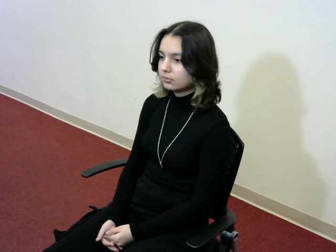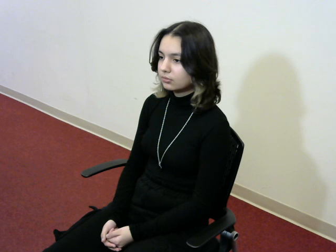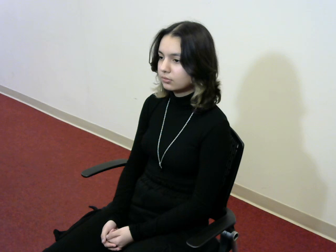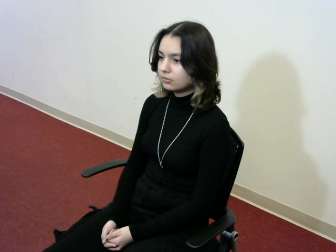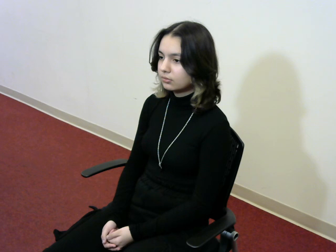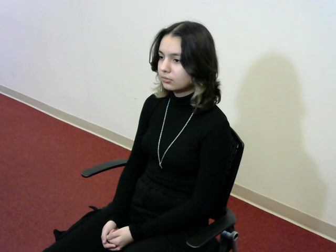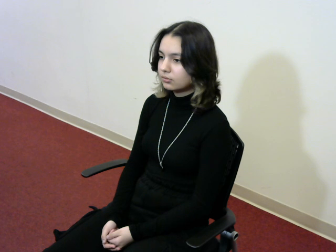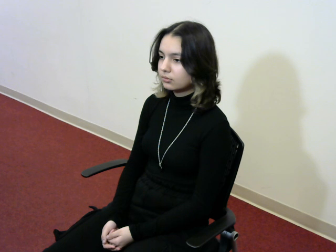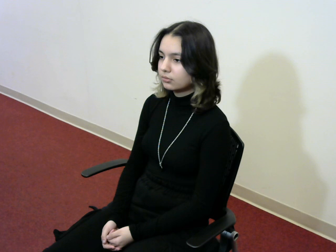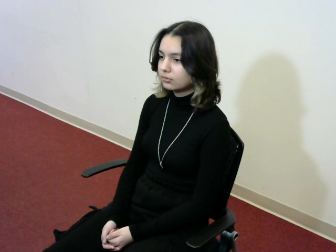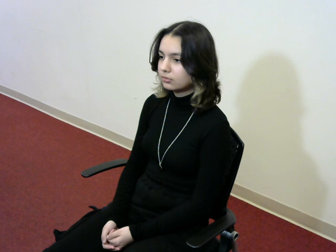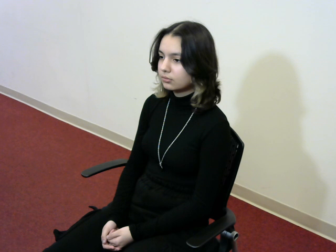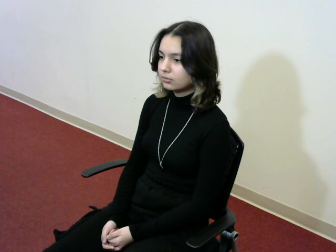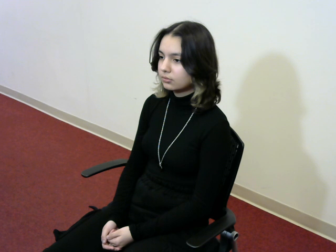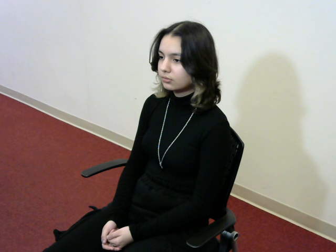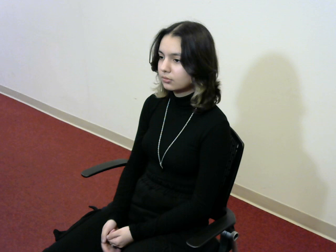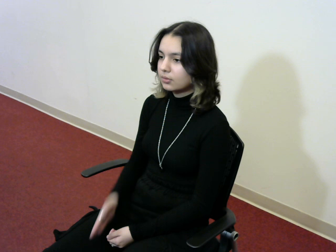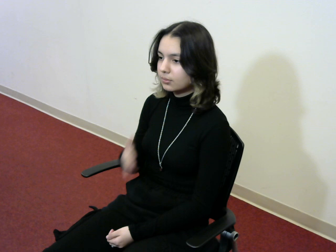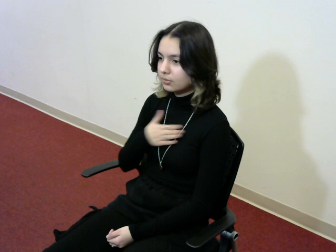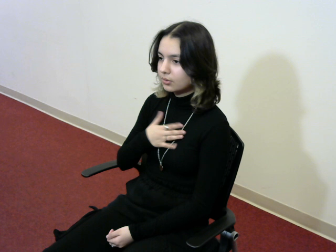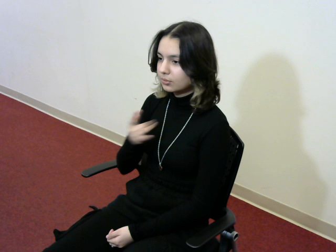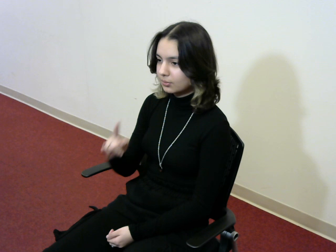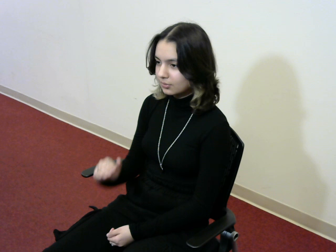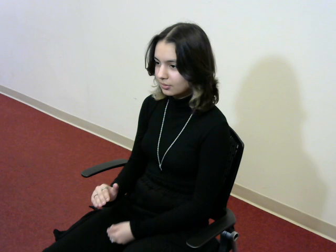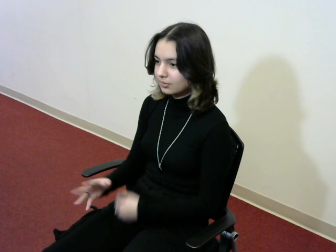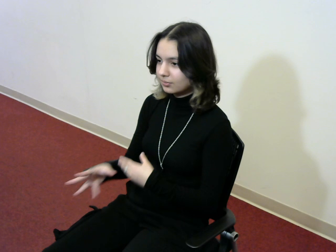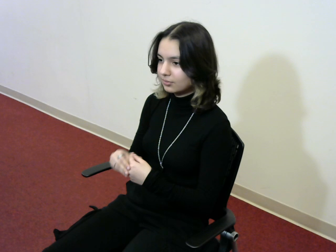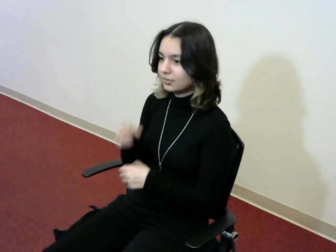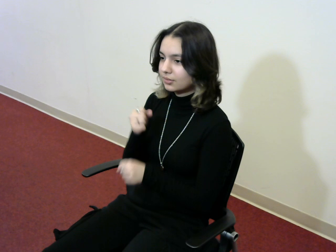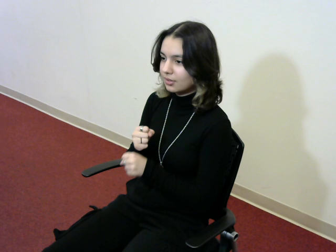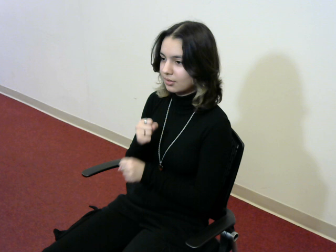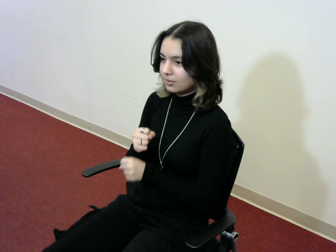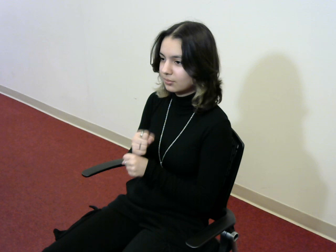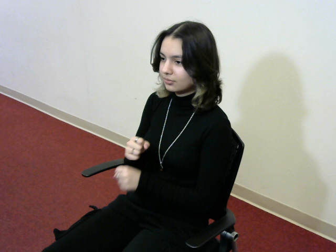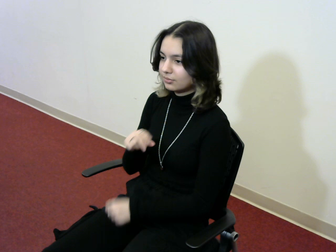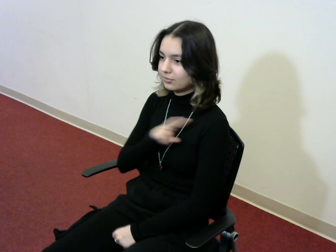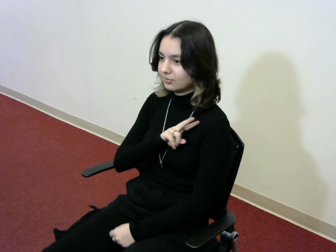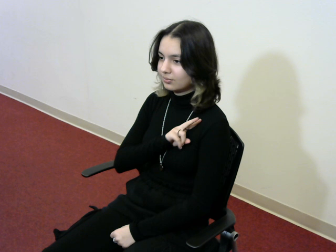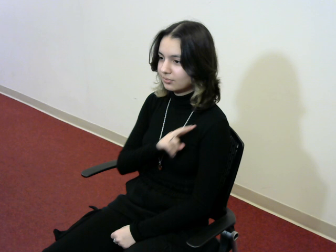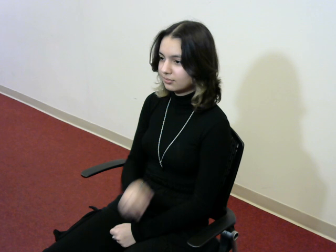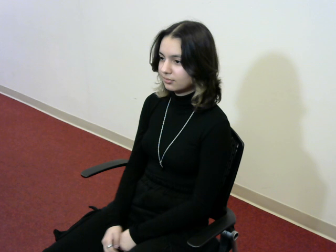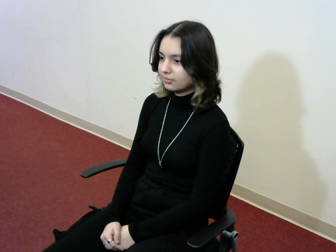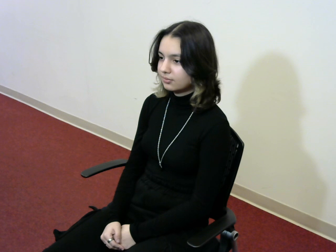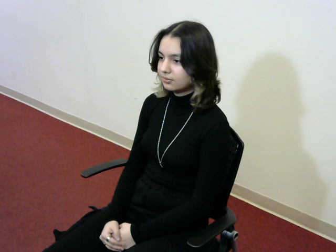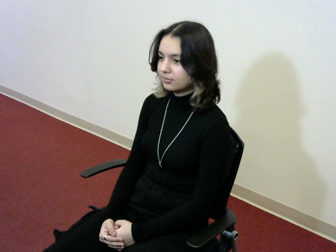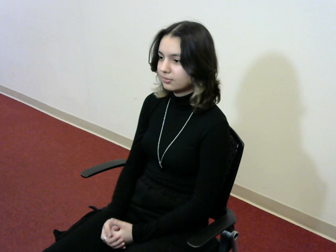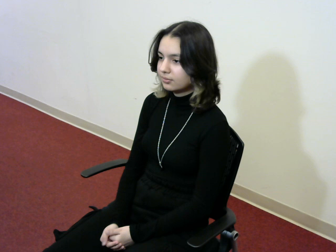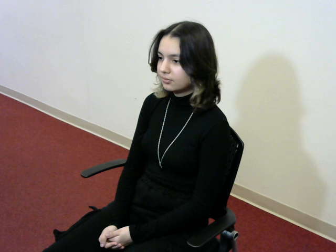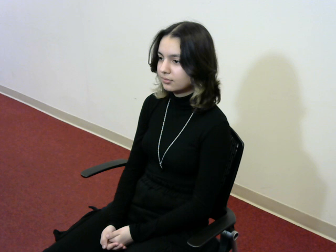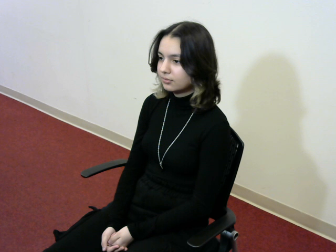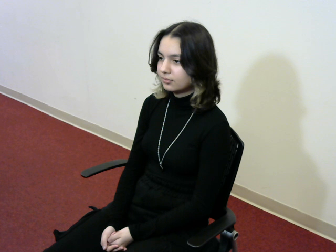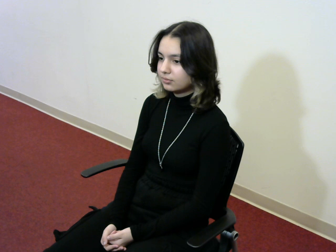Mən uşaqlarla işləməyi sevirəm